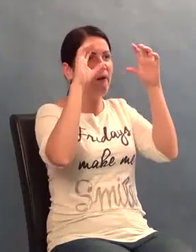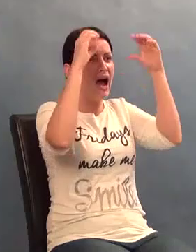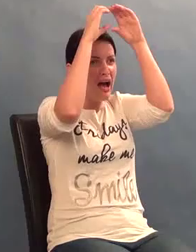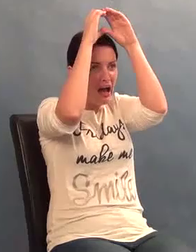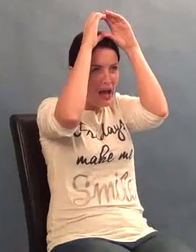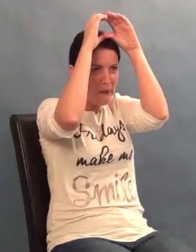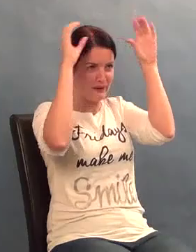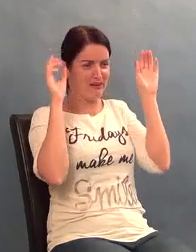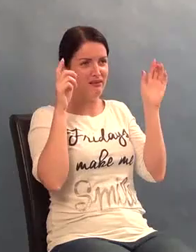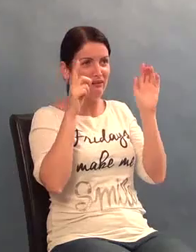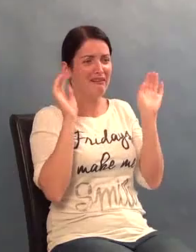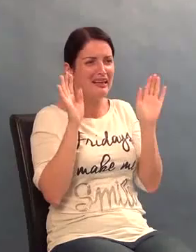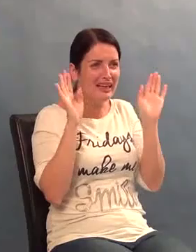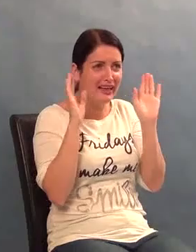Myszka Miki ma na głowie coś dużego.